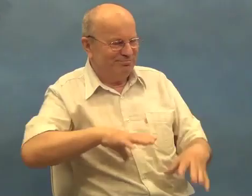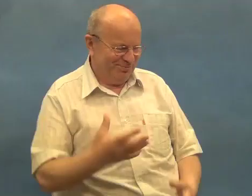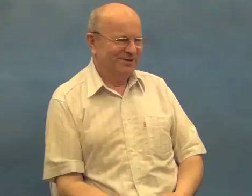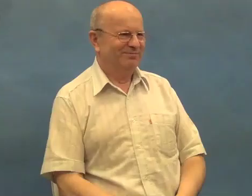Zdenerwowała się.